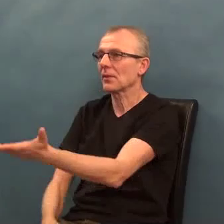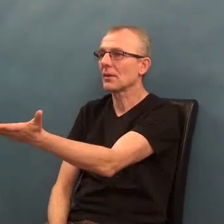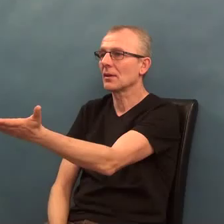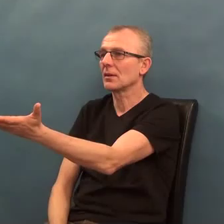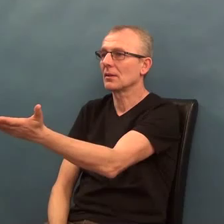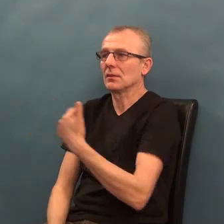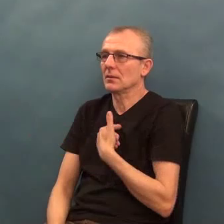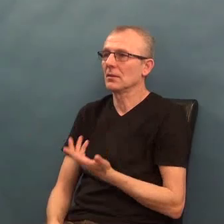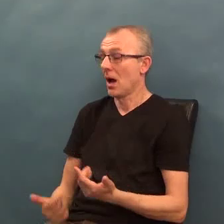Ja nie.